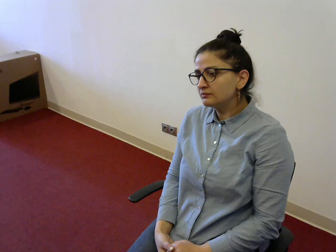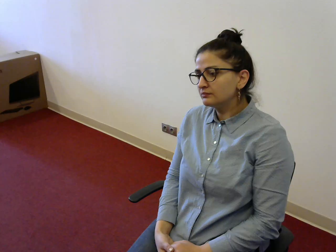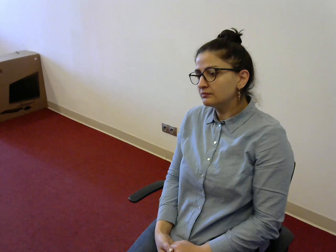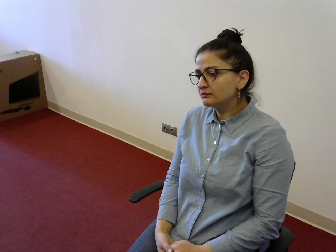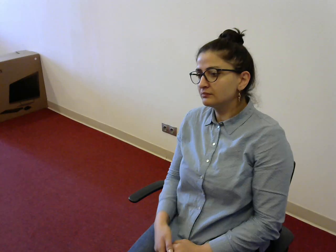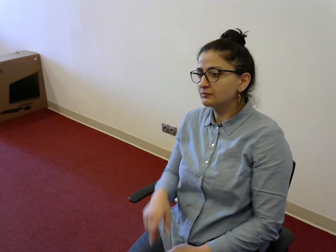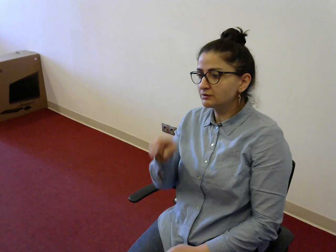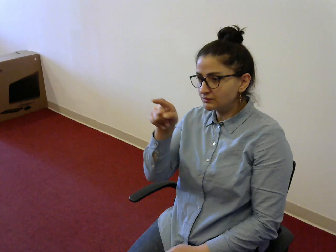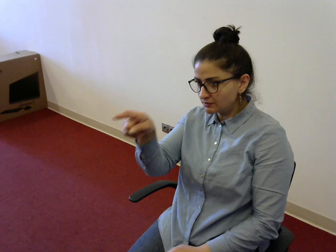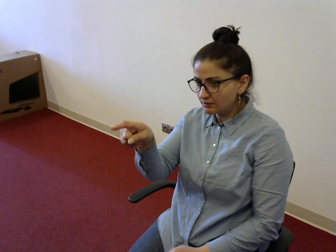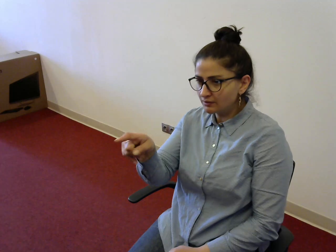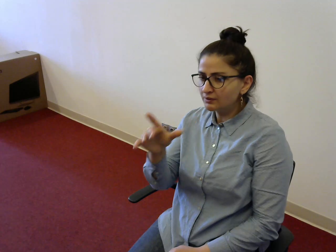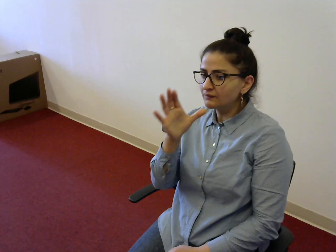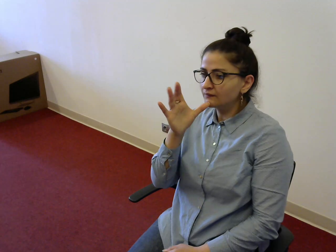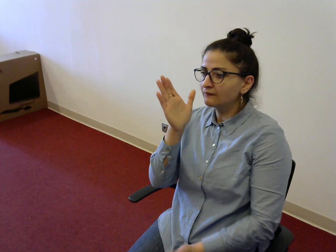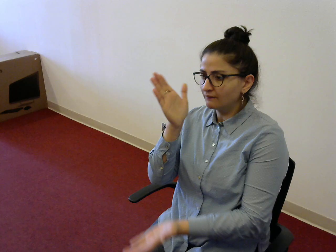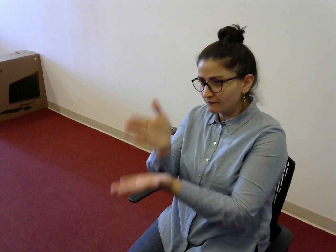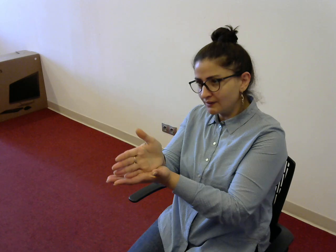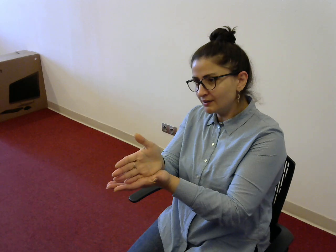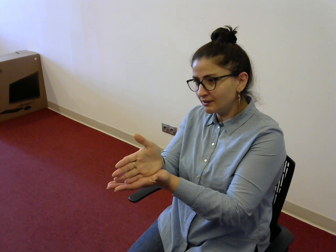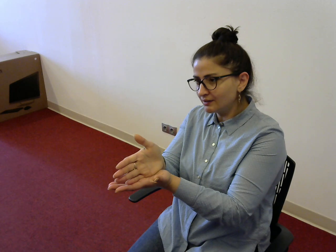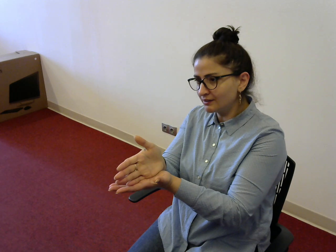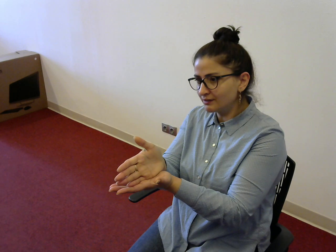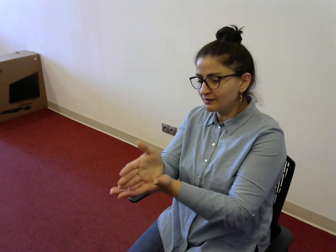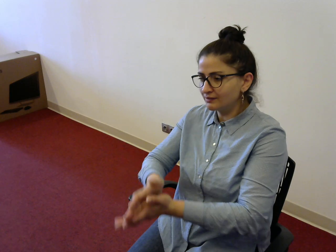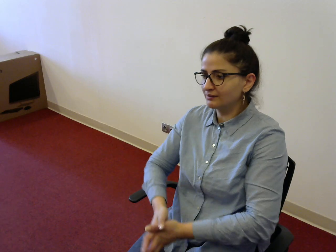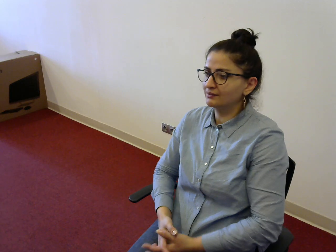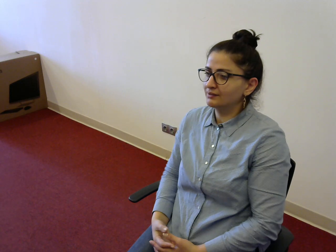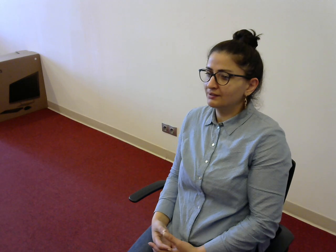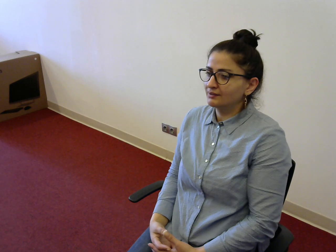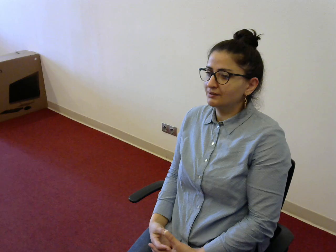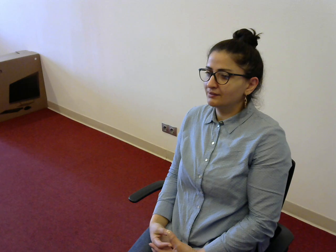Sizin vaxtınız var?